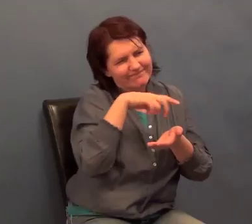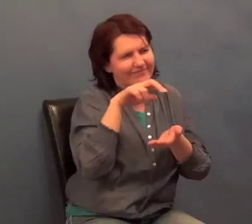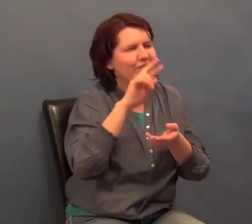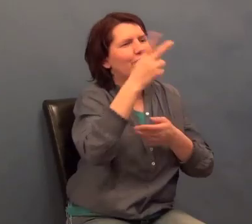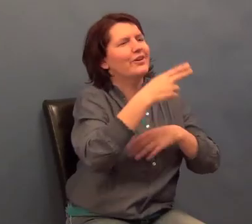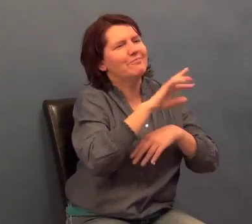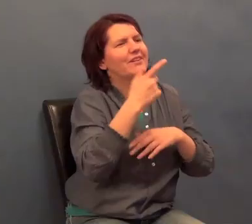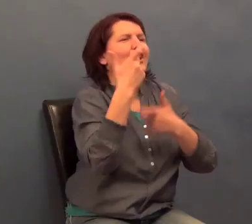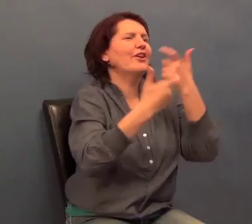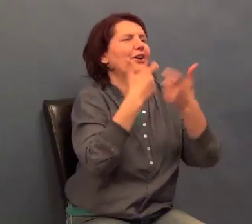A tam dalej pan wstawia okno.